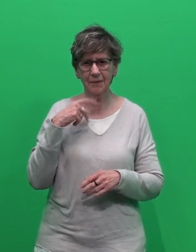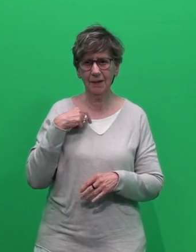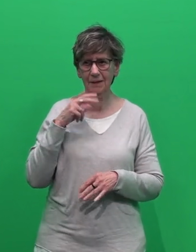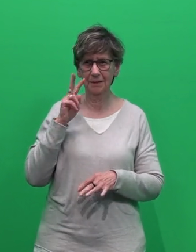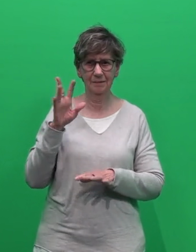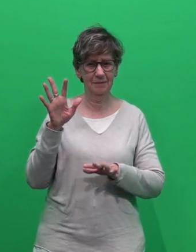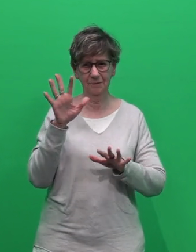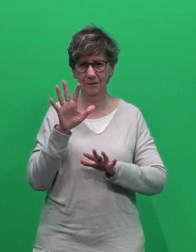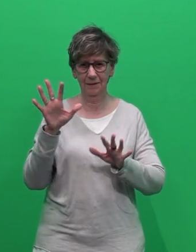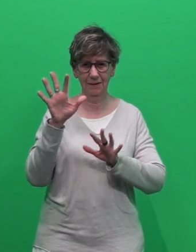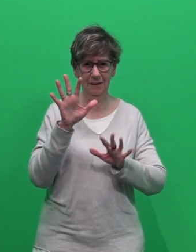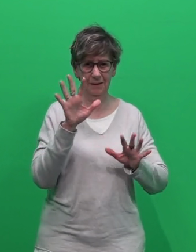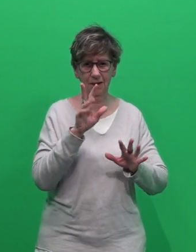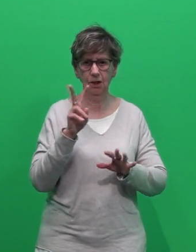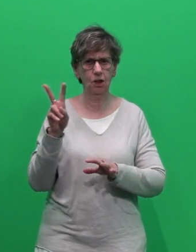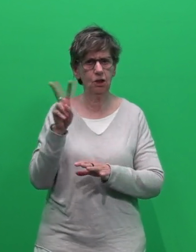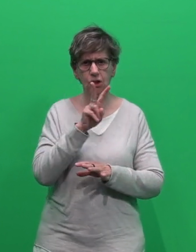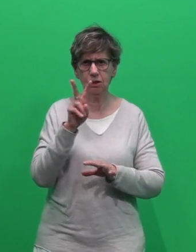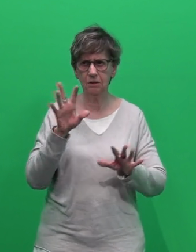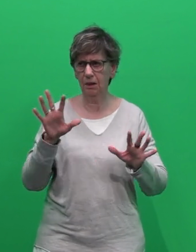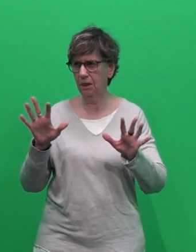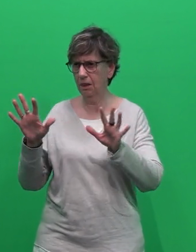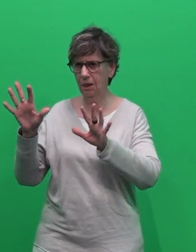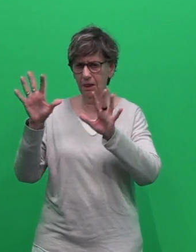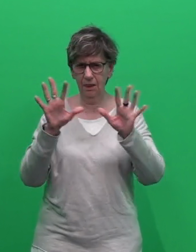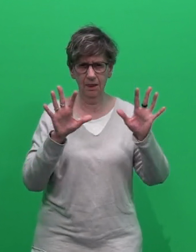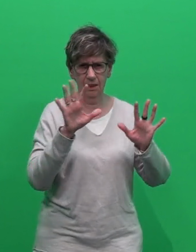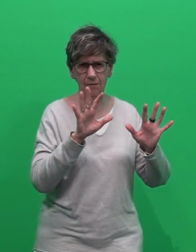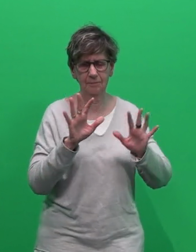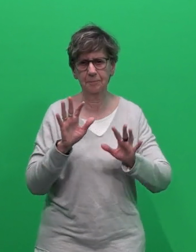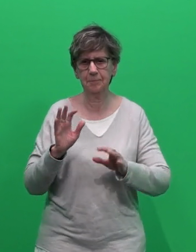Veig borrós amb els dos ulls, tinc la vista borrosa.